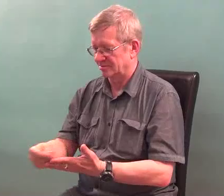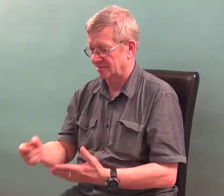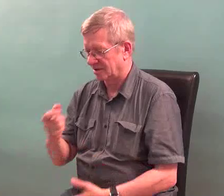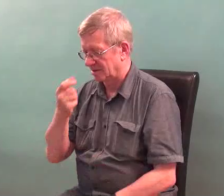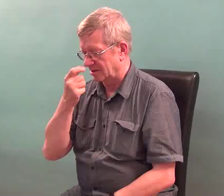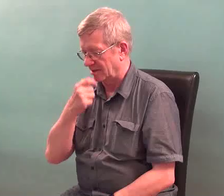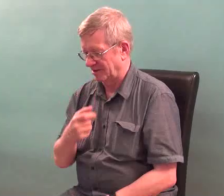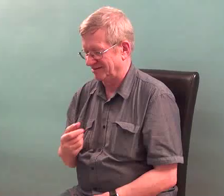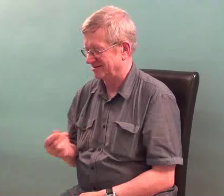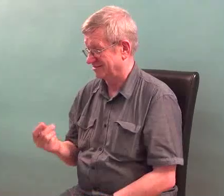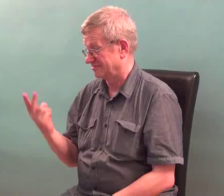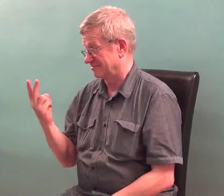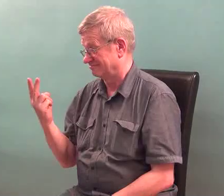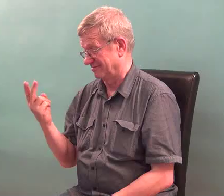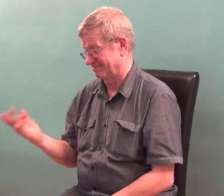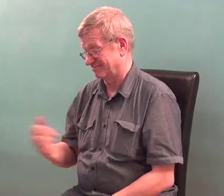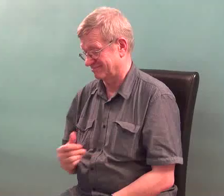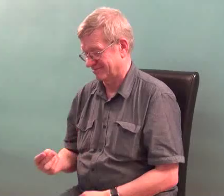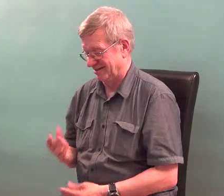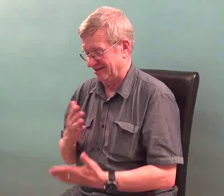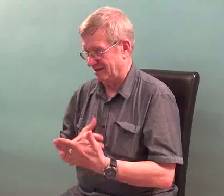A Chaplin pokazuje, że to kosztuje dwie monety i jest zadowolony.